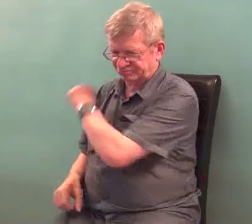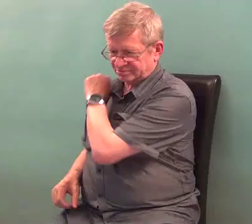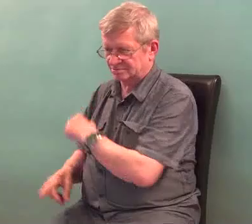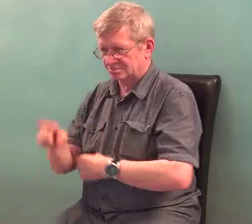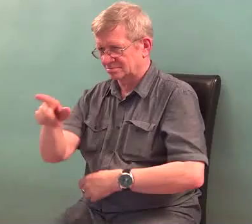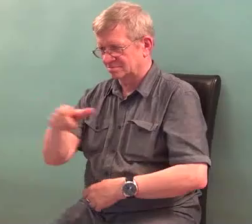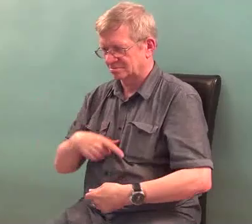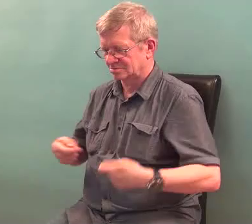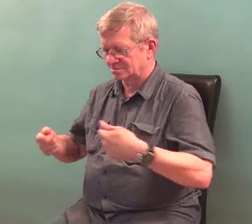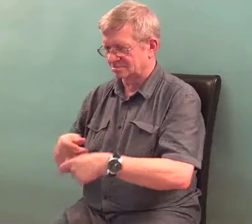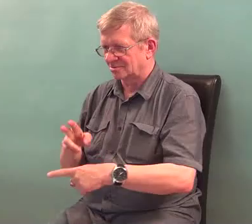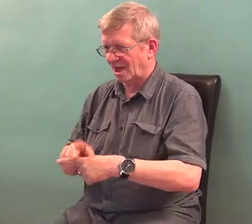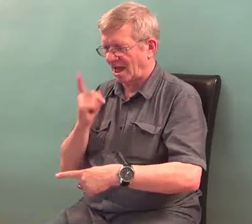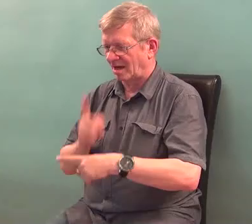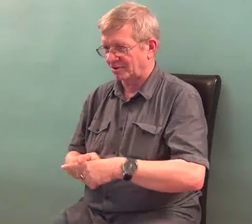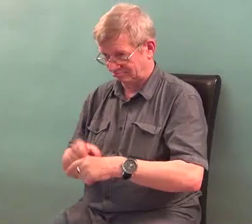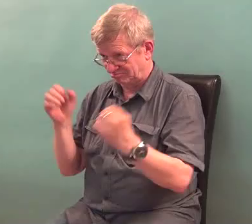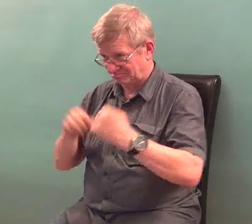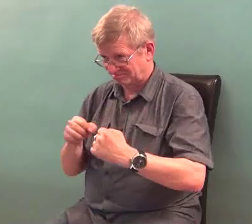We dwóch złożymy się po połowie, tak?